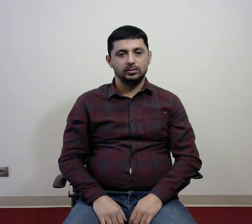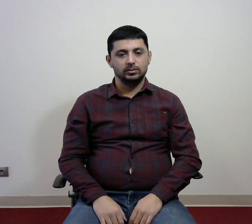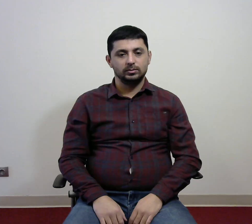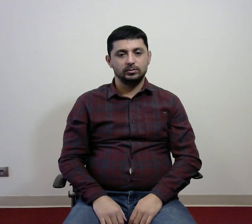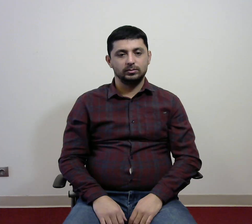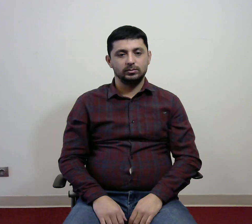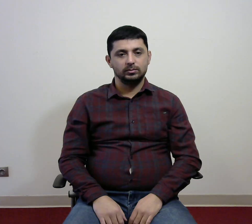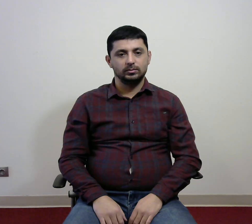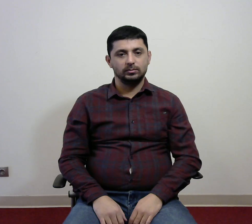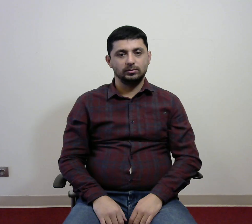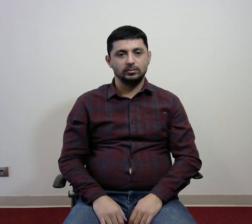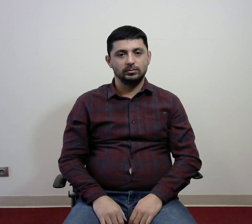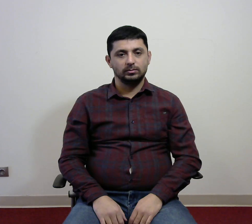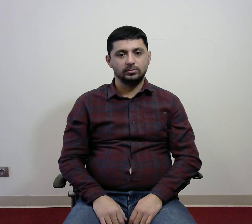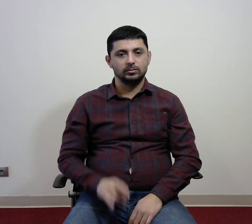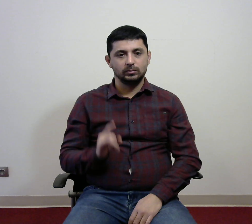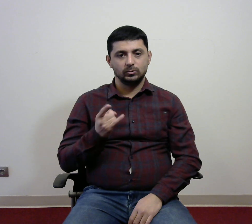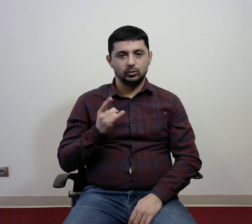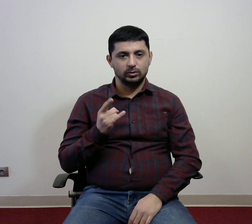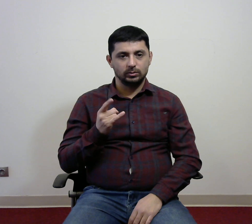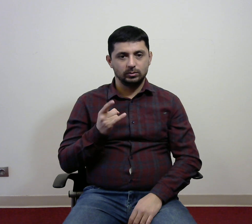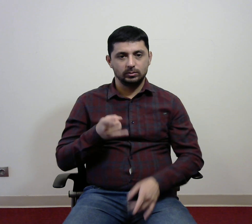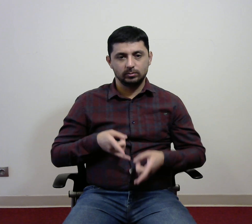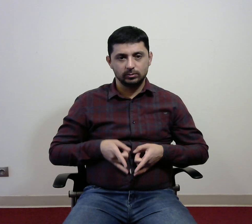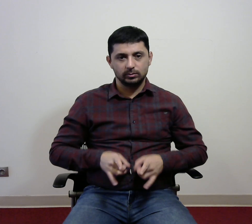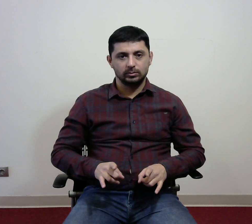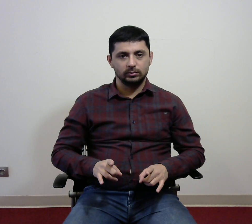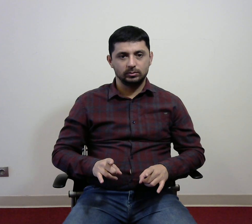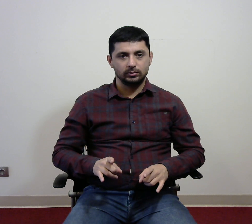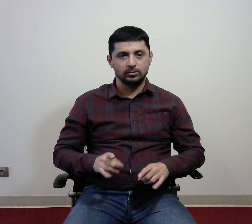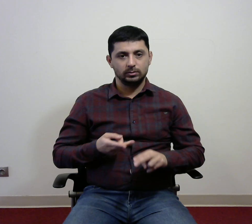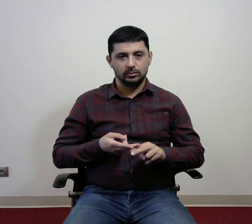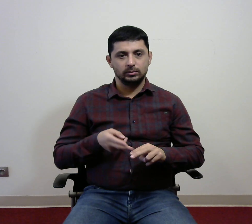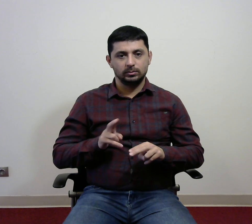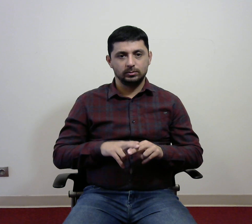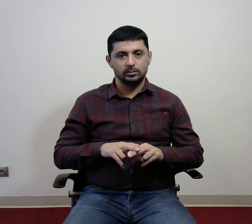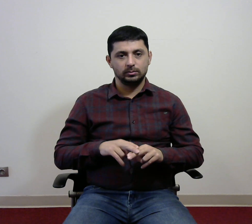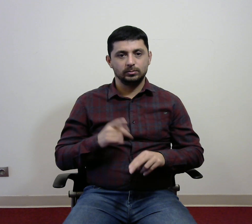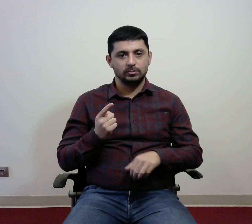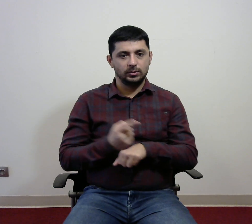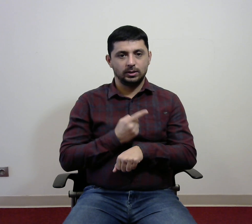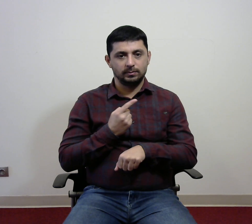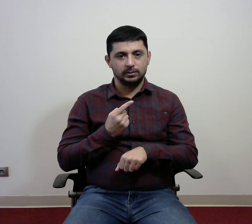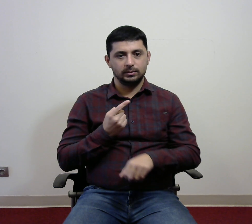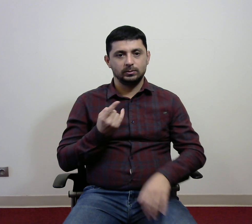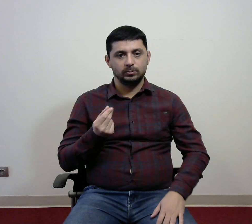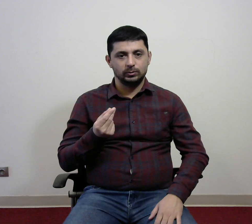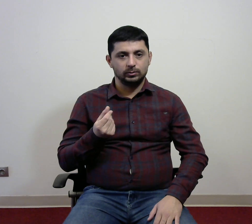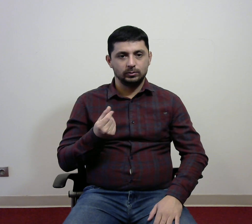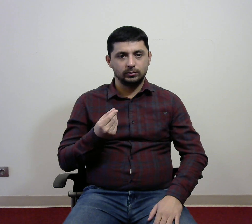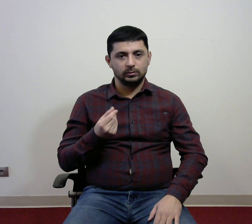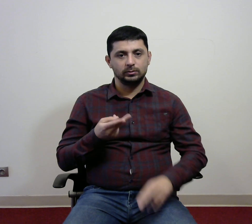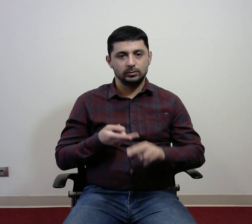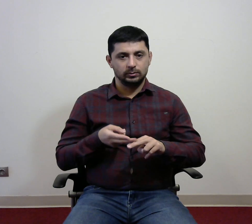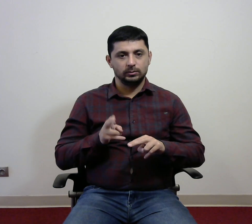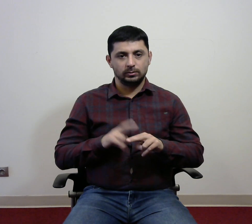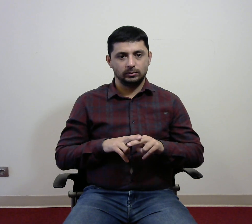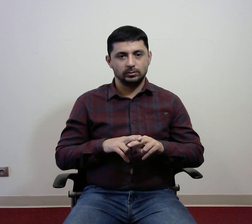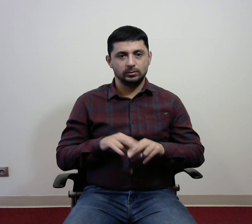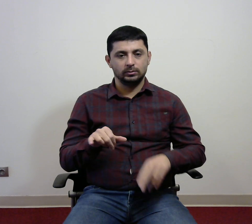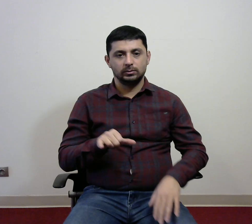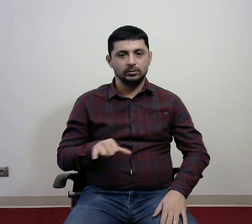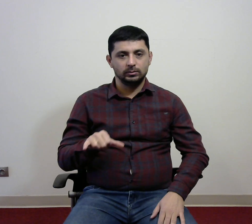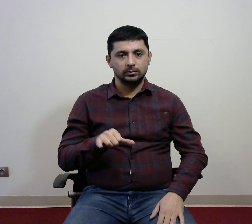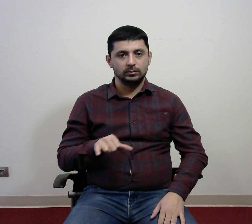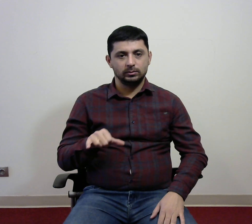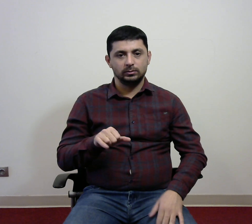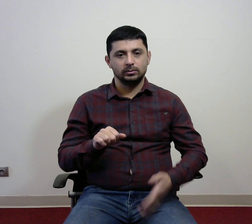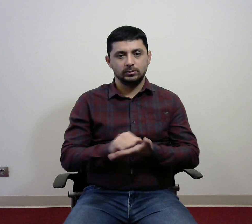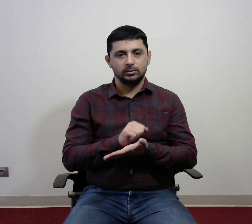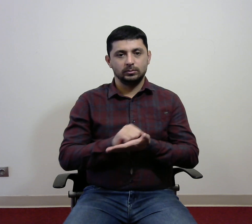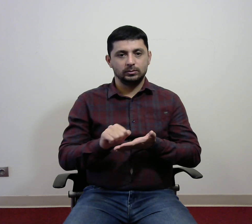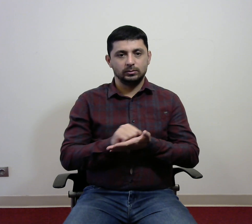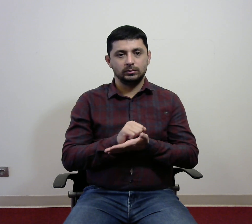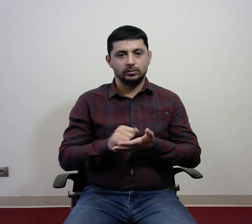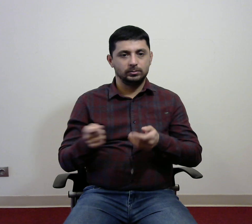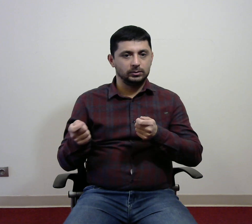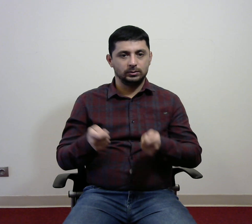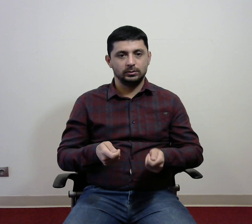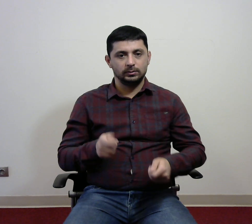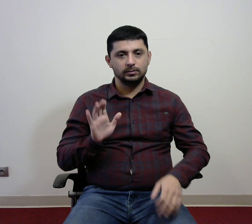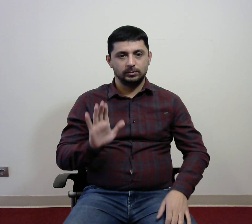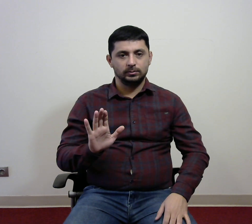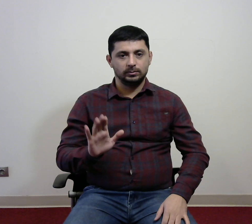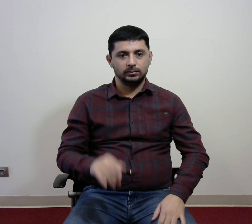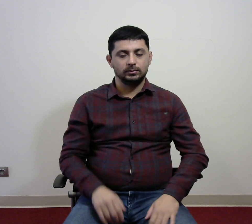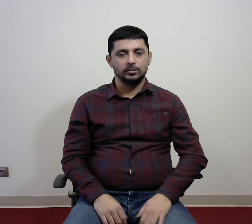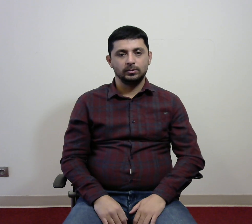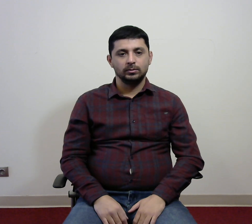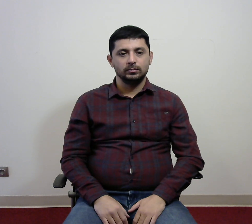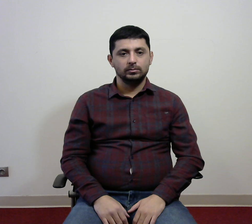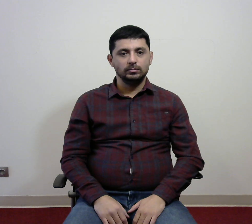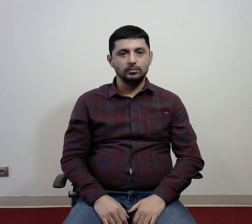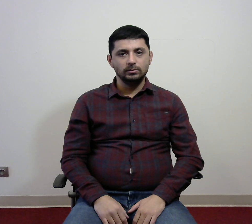Uşağın doğulmasına görə birdəfəlik müavinət üçün hansı sənədləri gətirməliyəm?